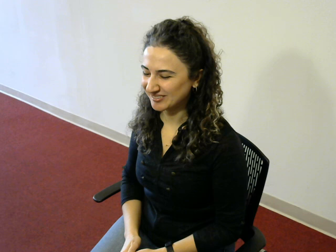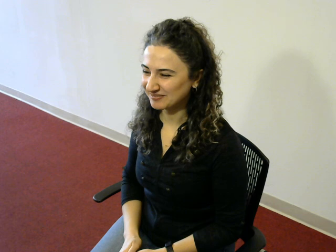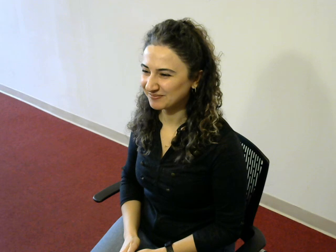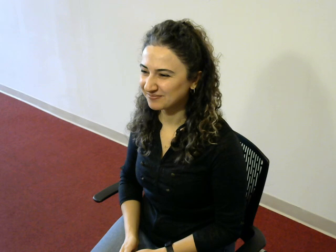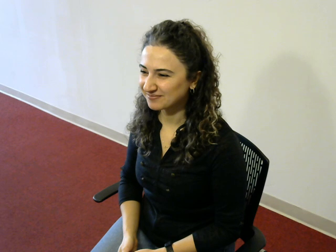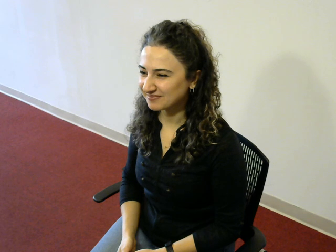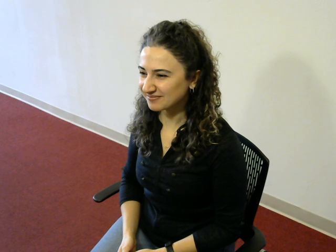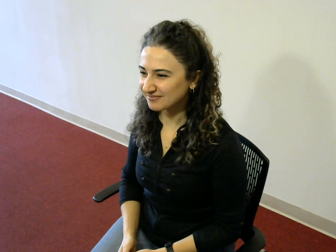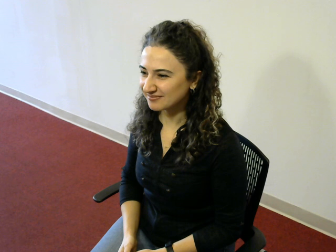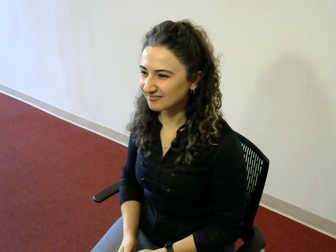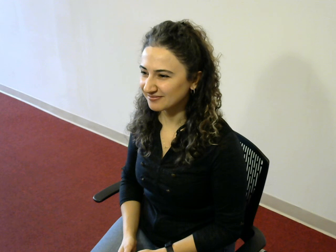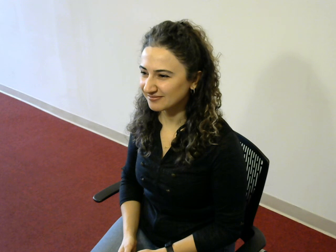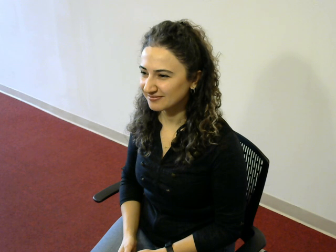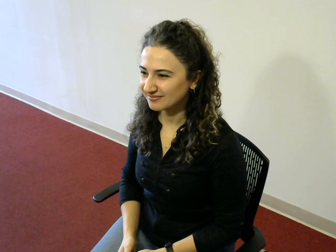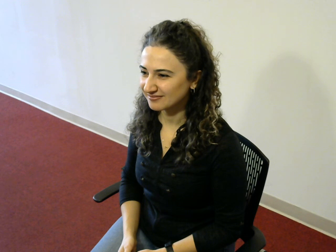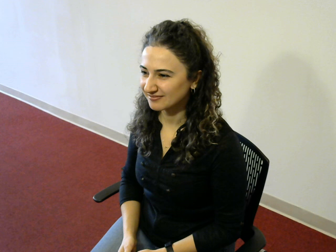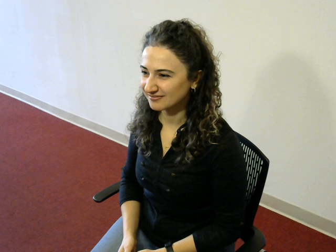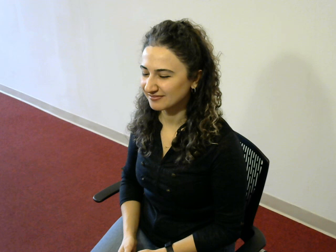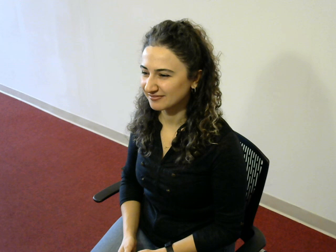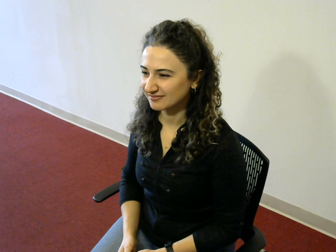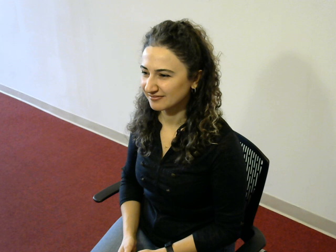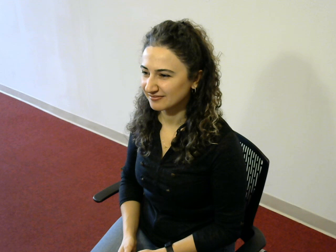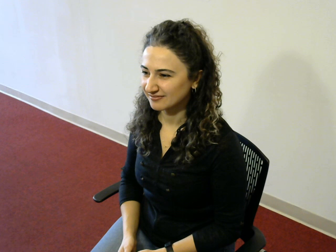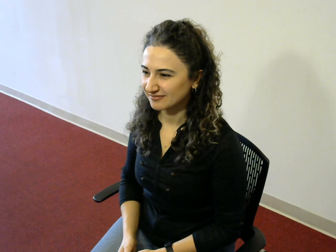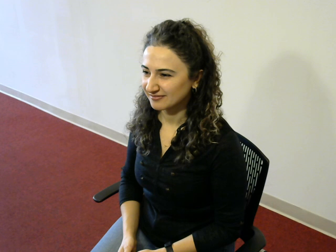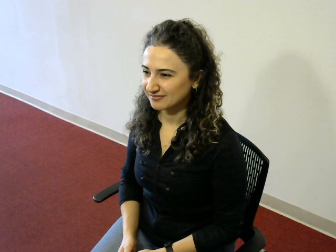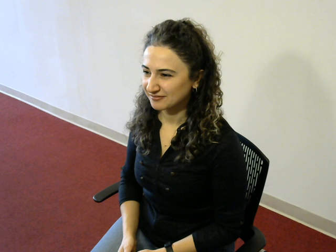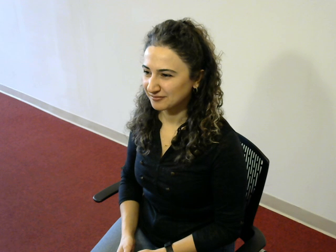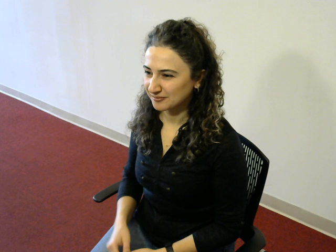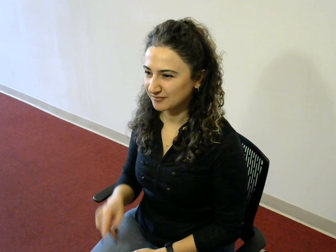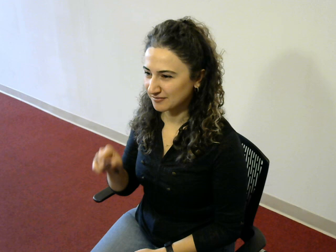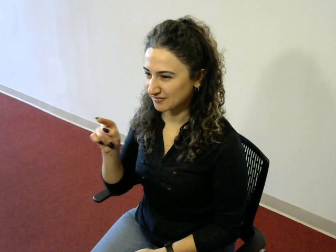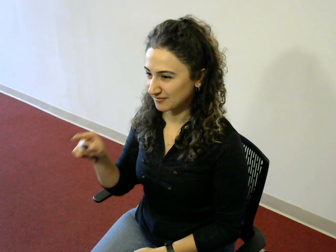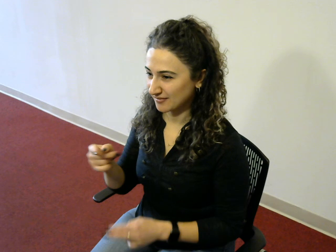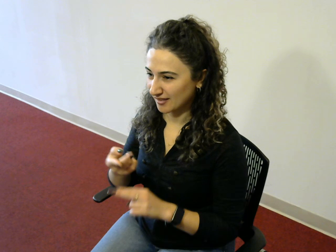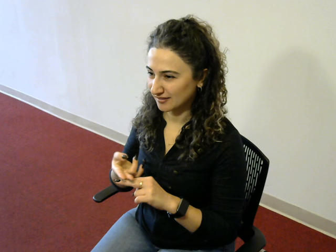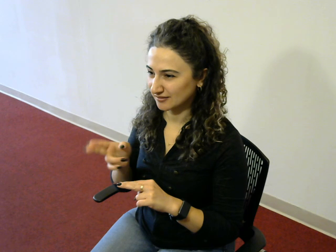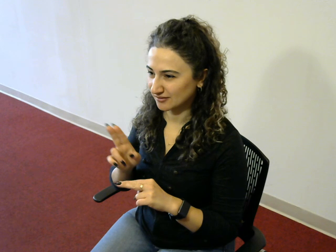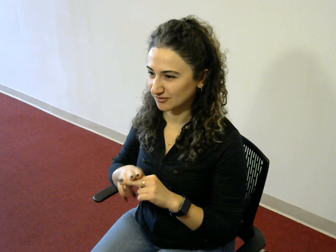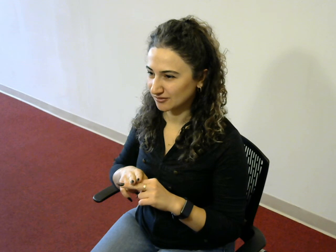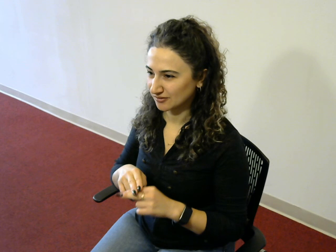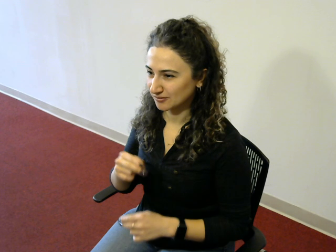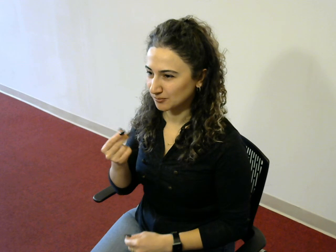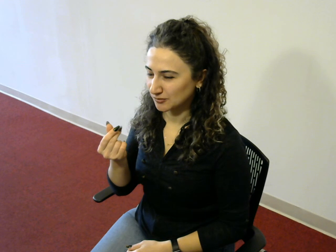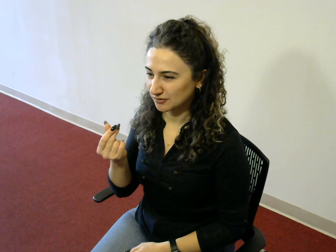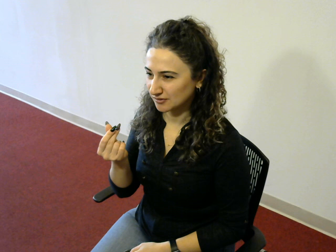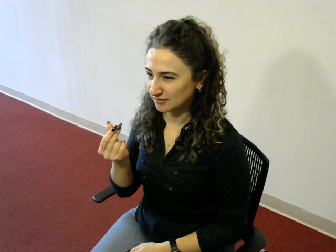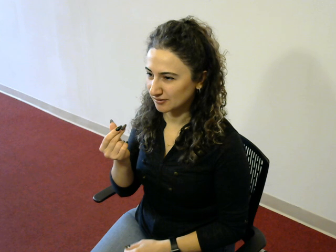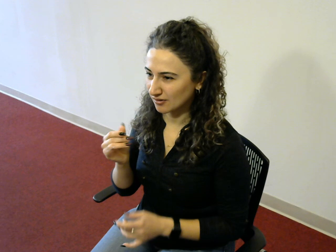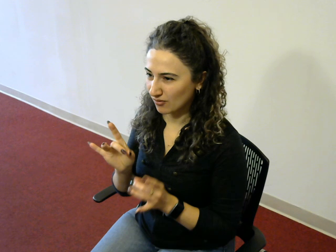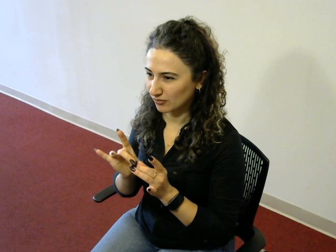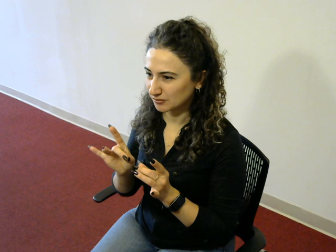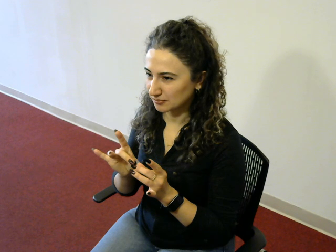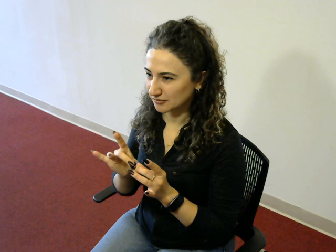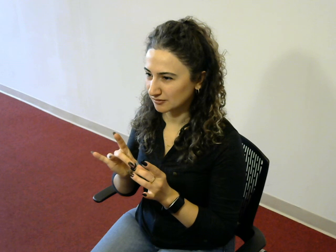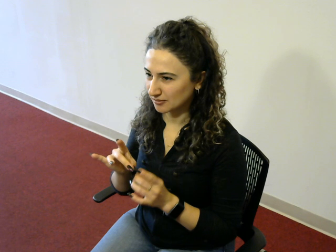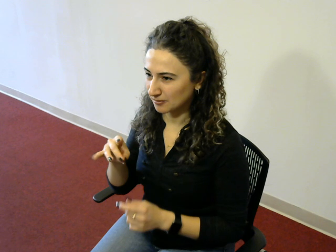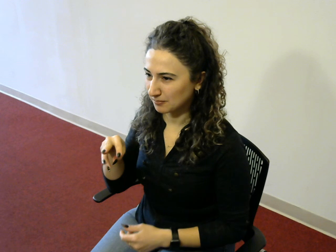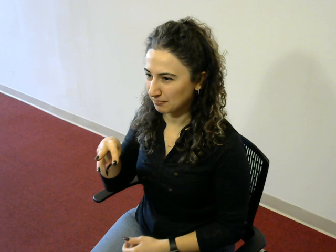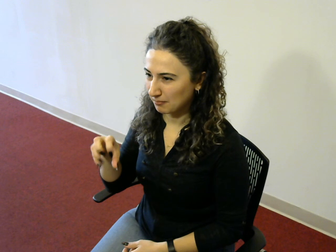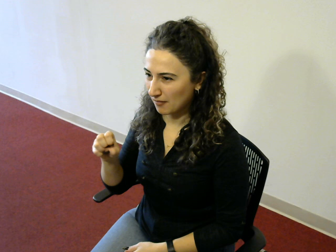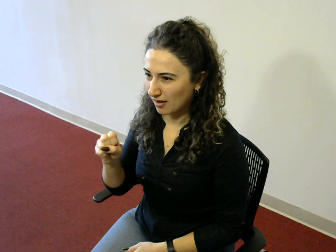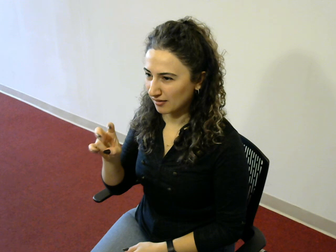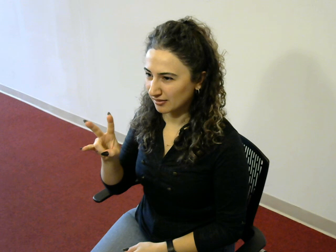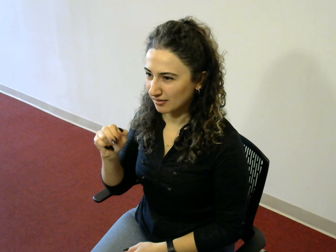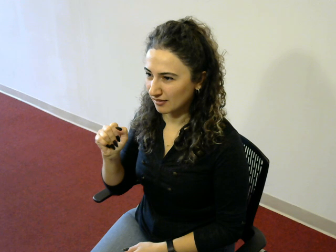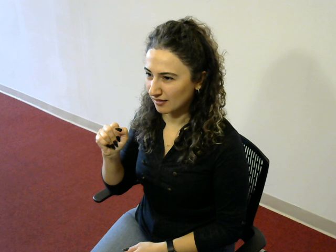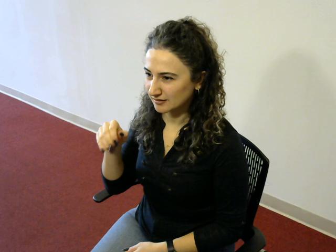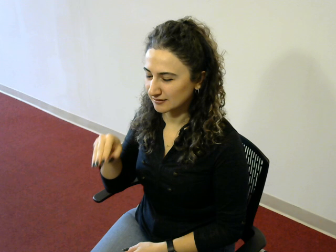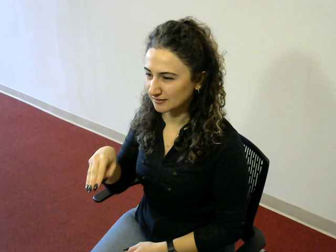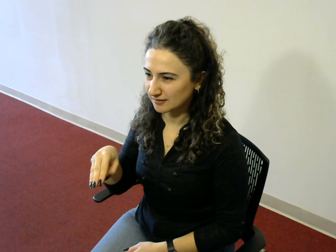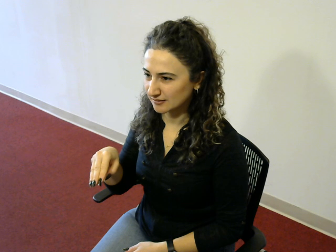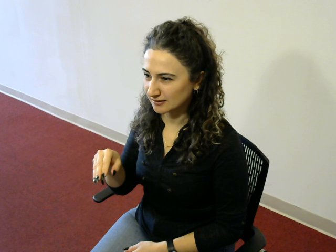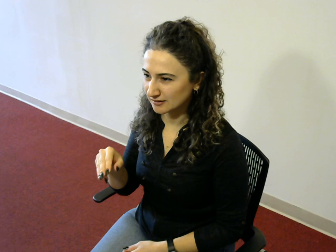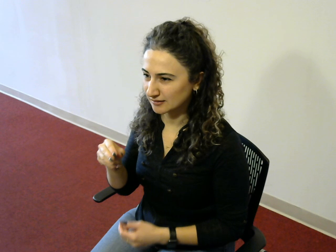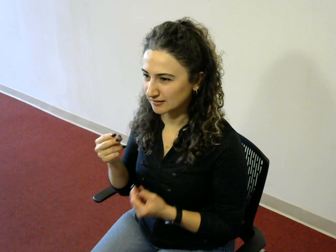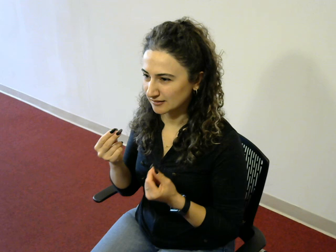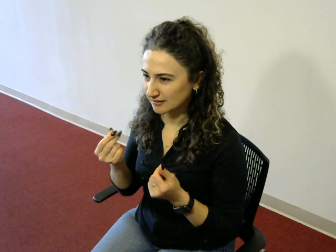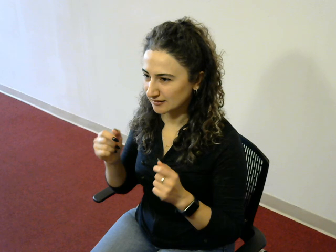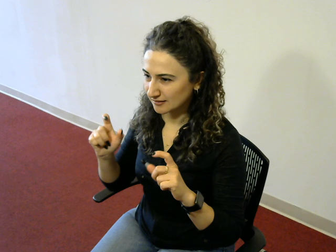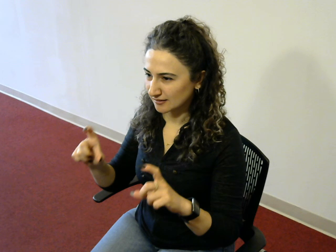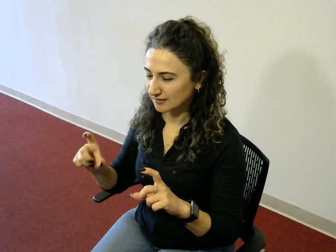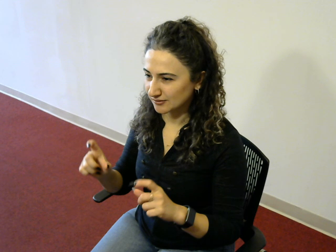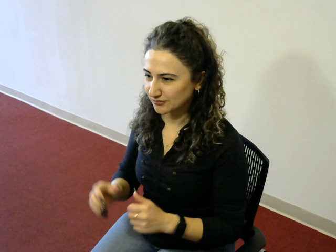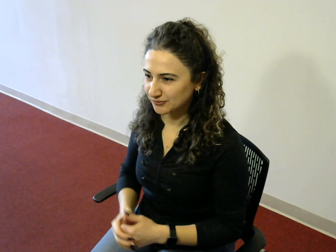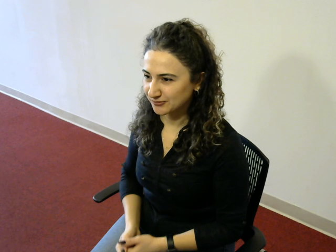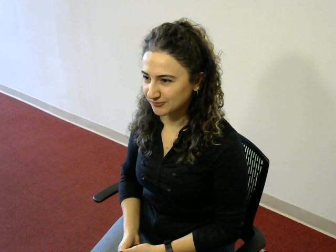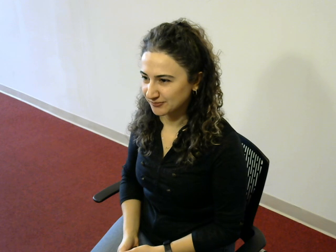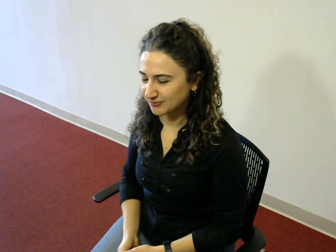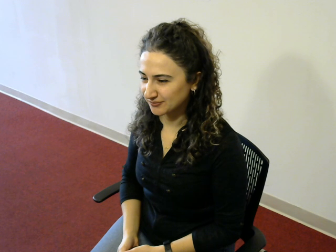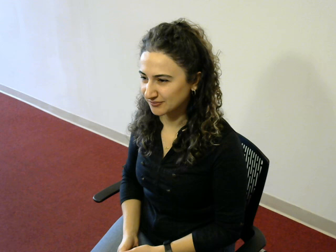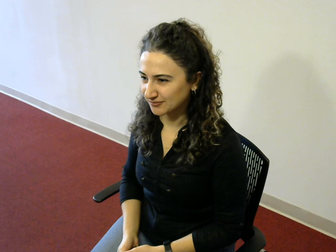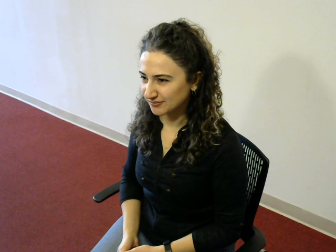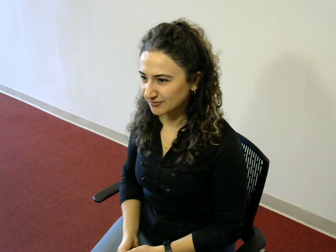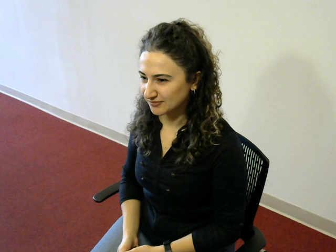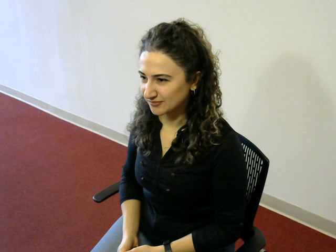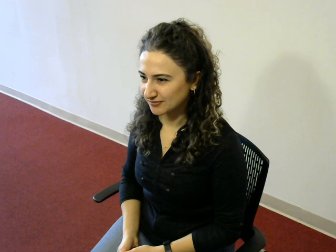Bunun qiyməti 10 manat qalxıb